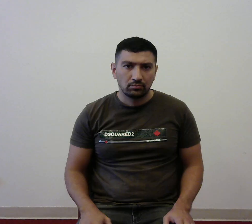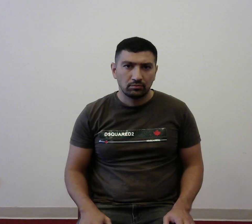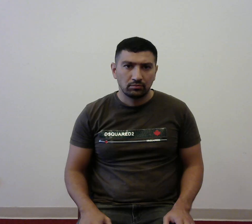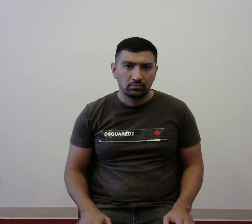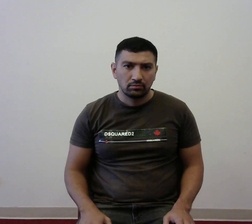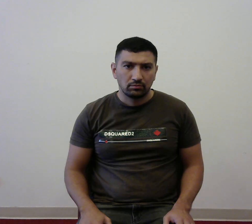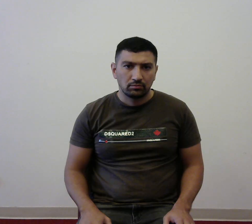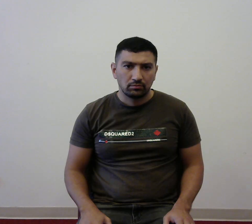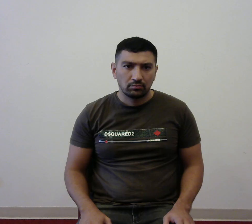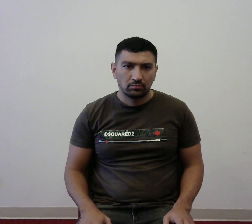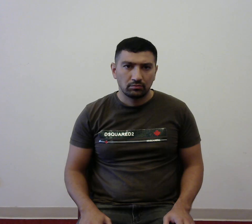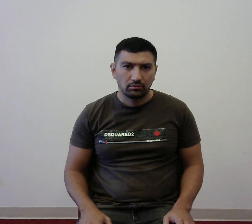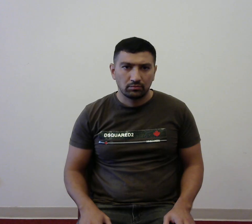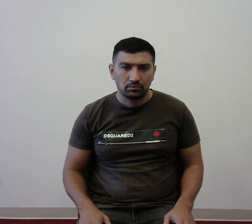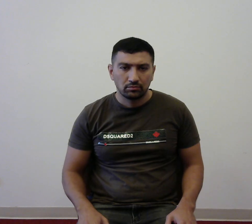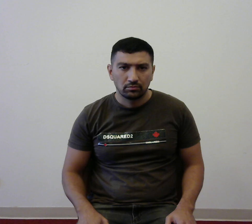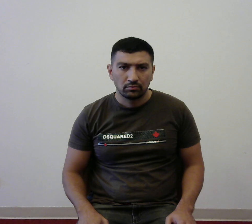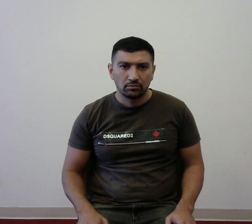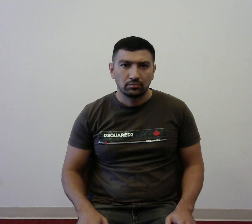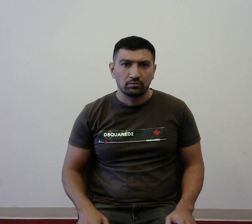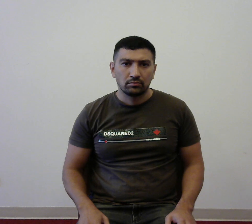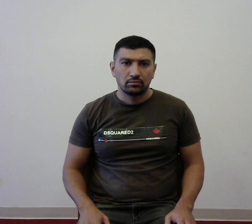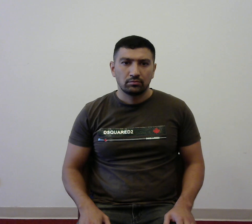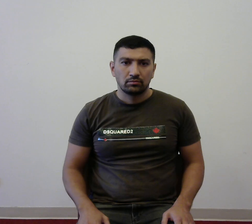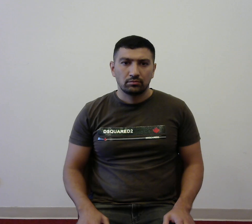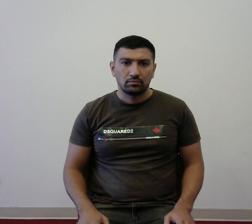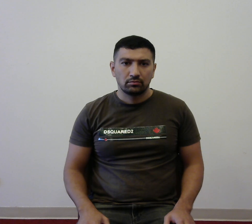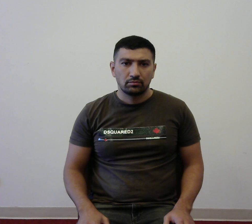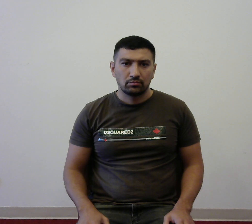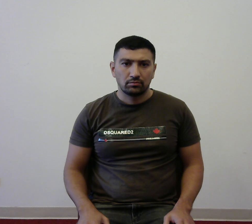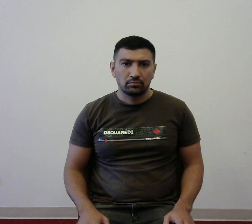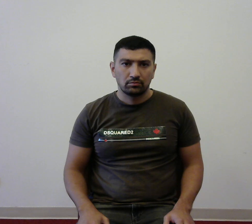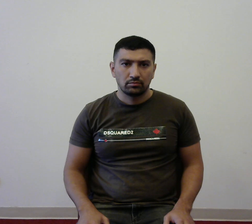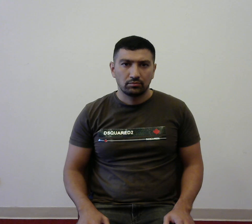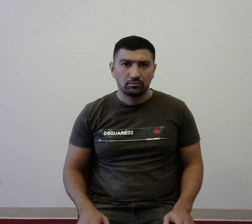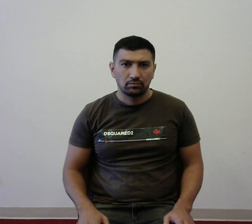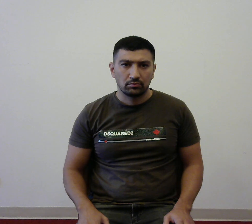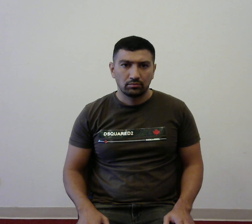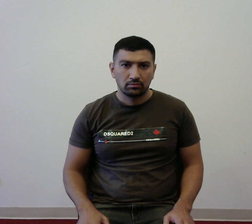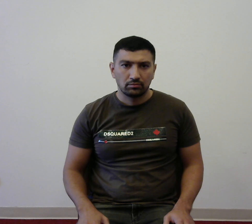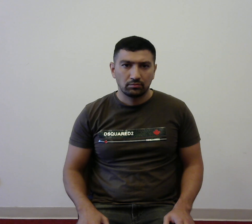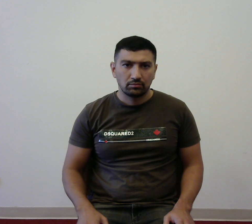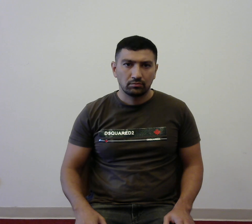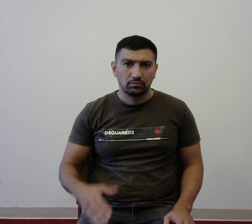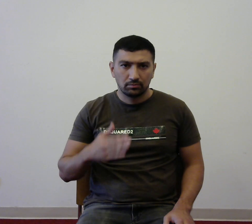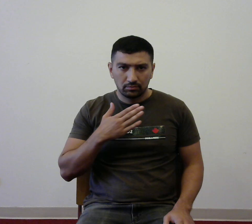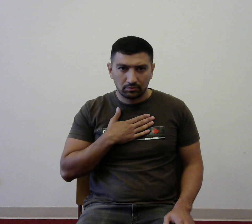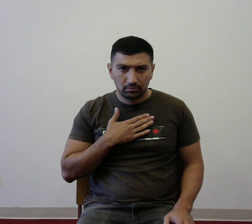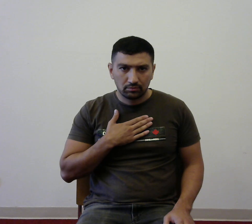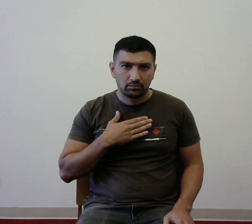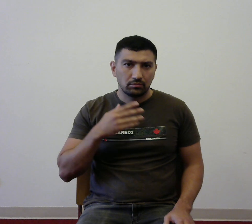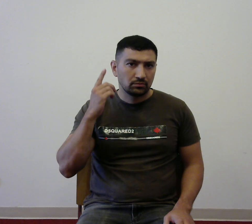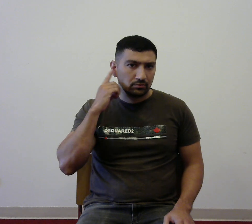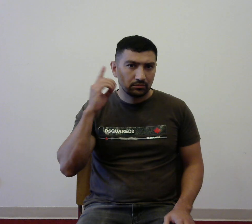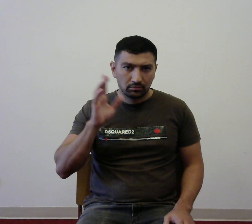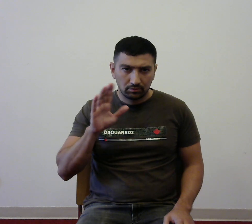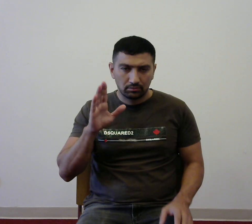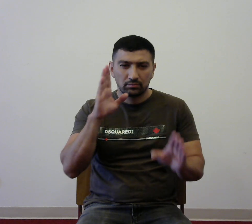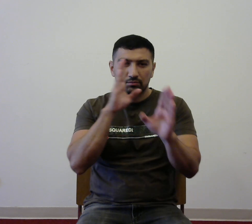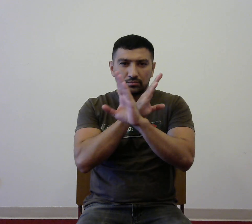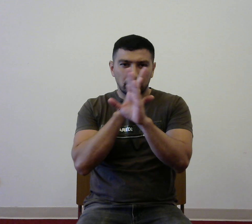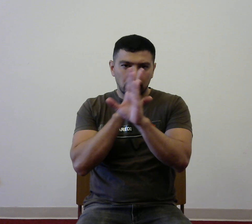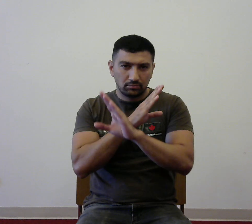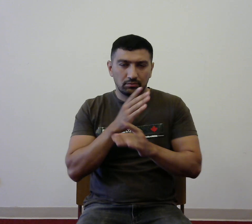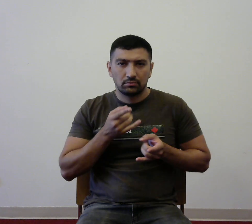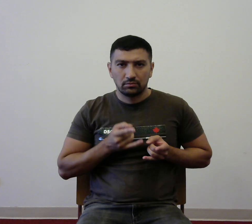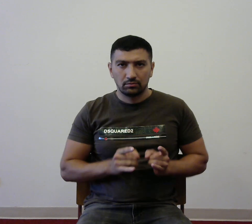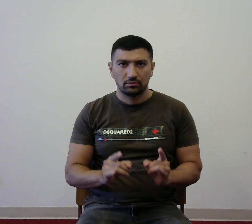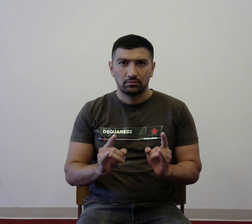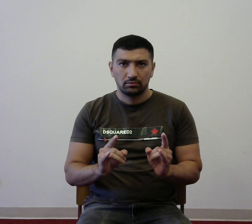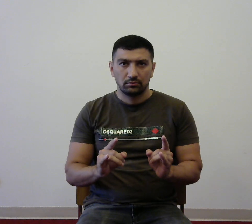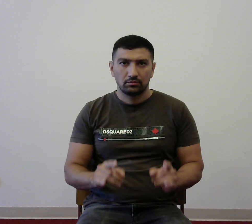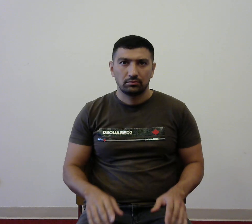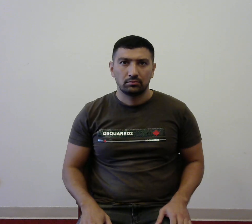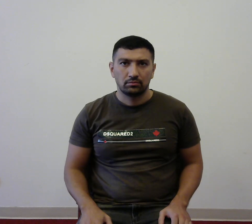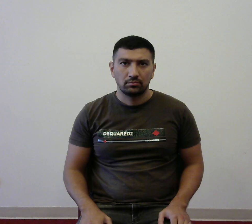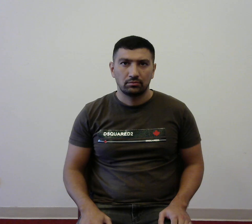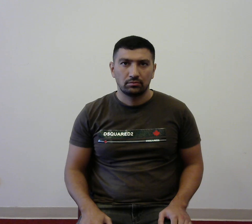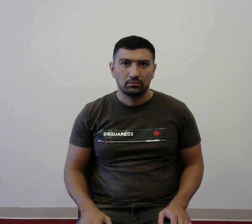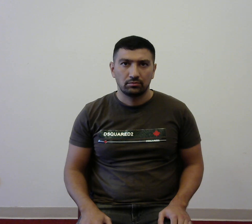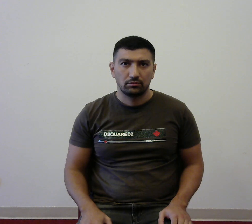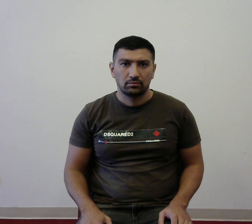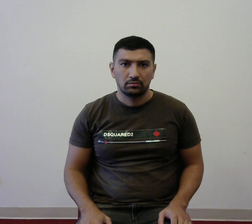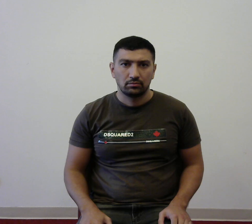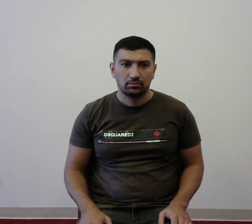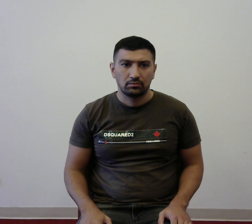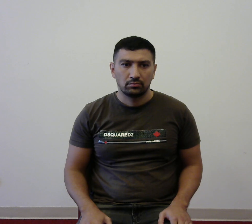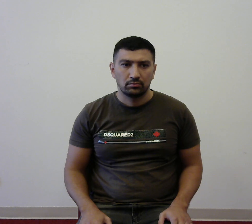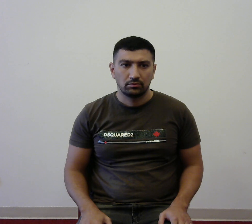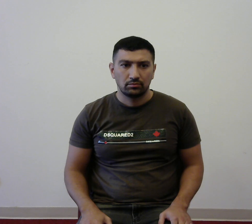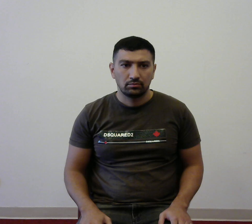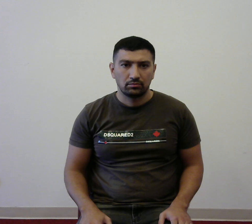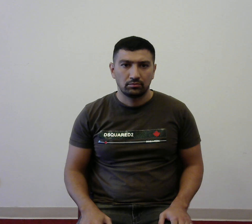Mənim eşitmə məhdudiyyətim anadangəlmədir